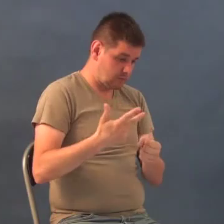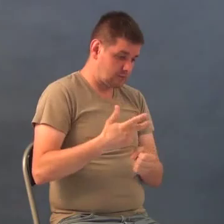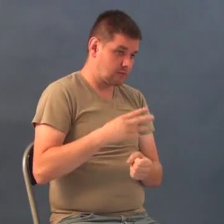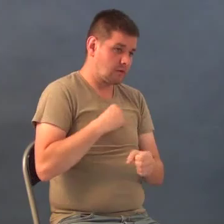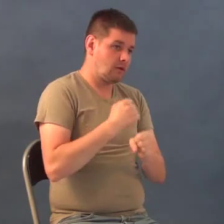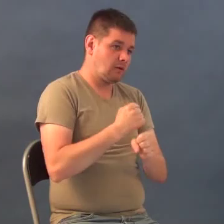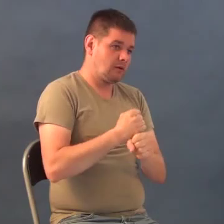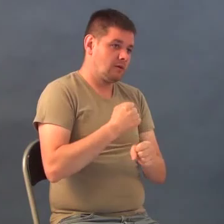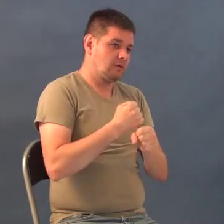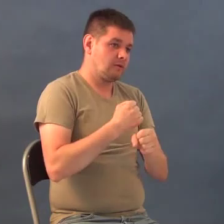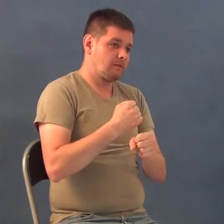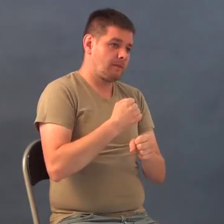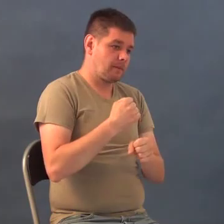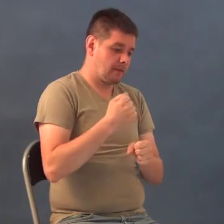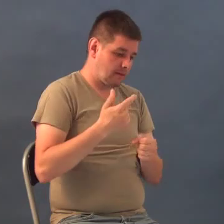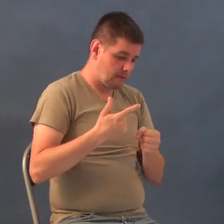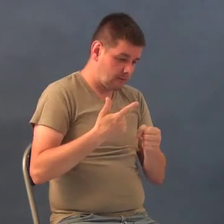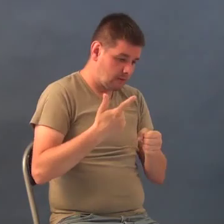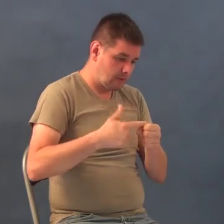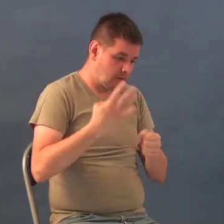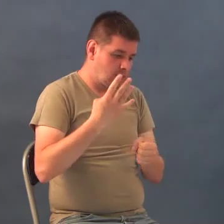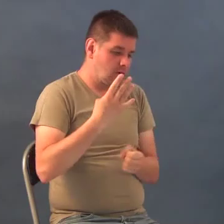W czwartek od dziesiątej do osiemnastej pracuję.